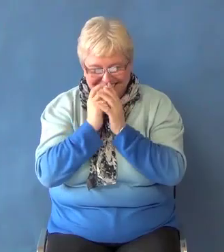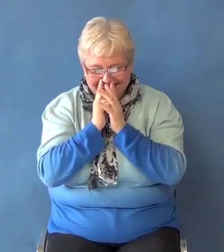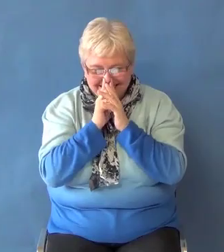Ja.